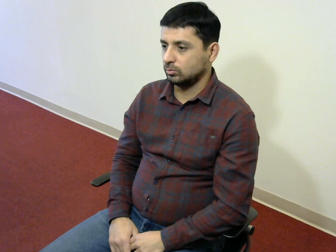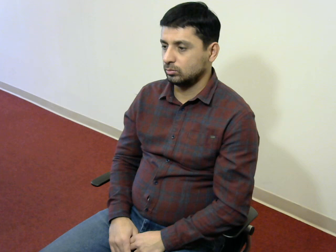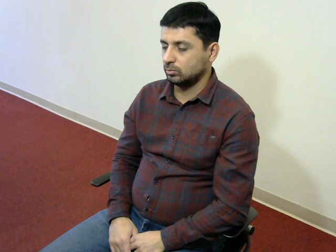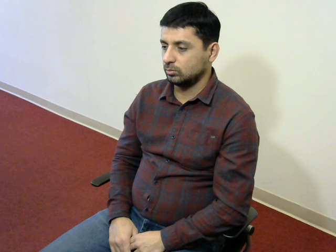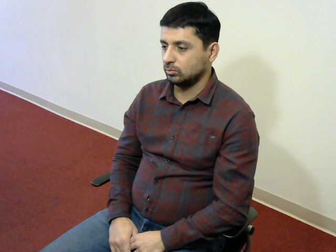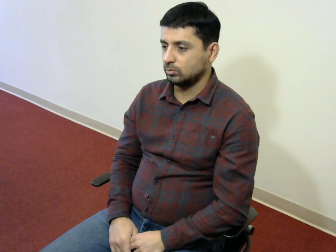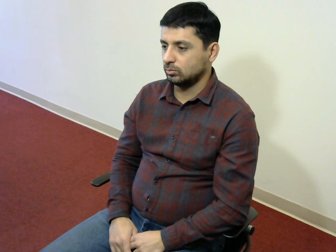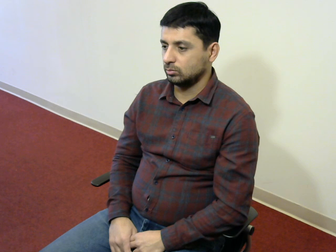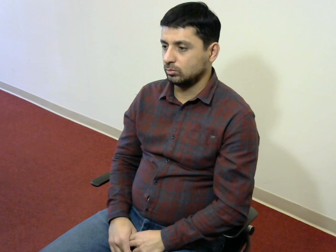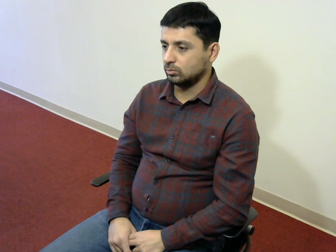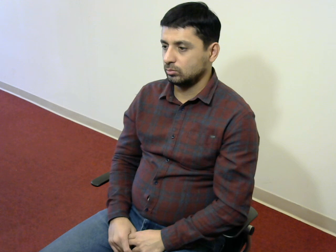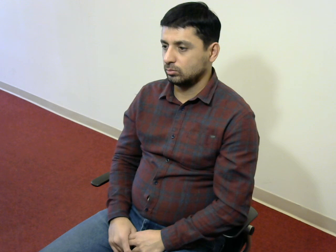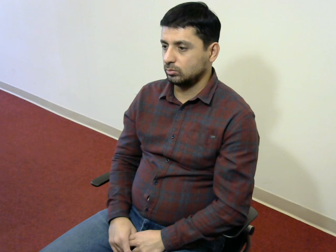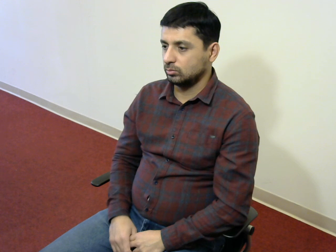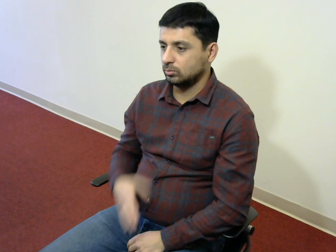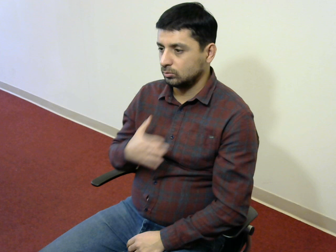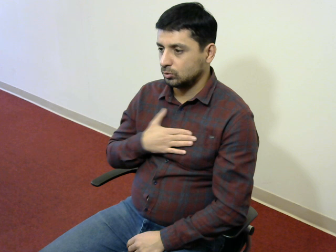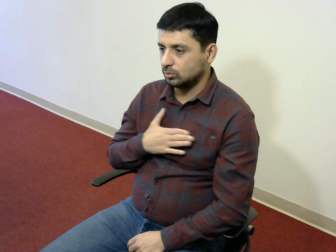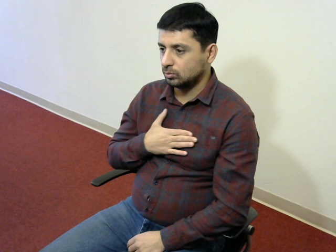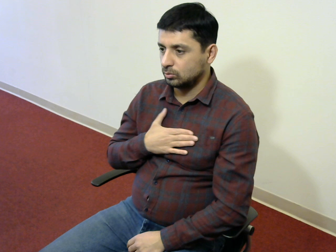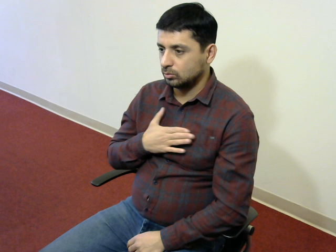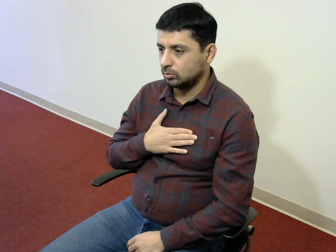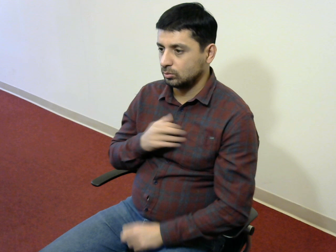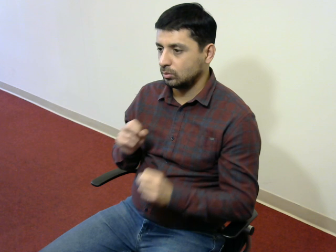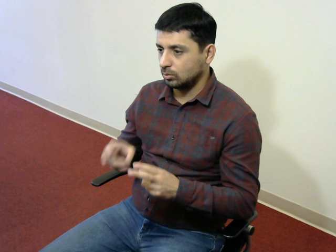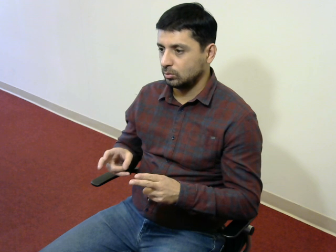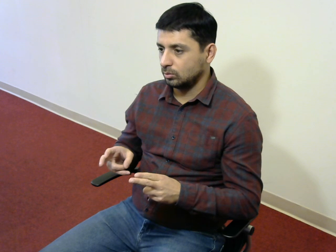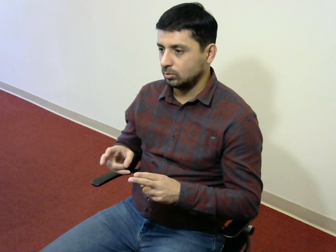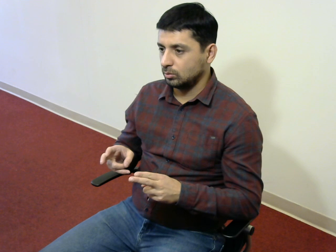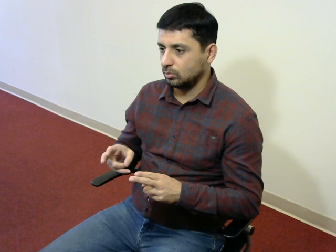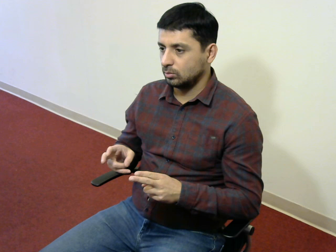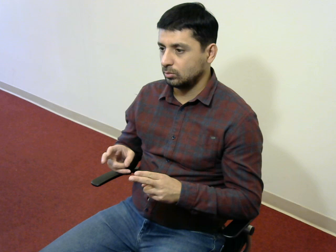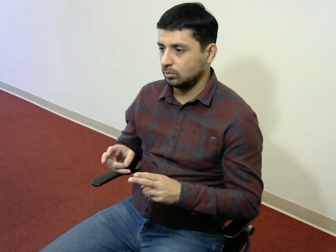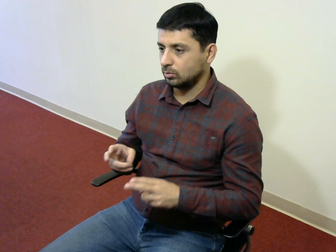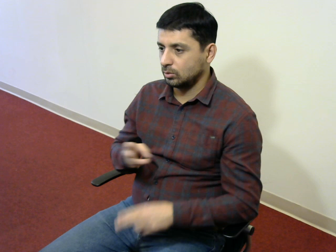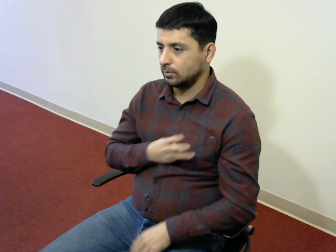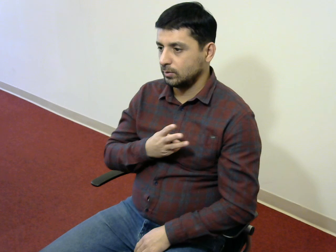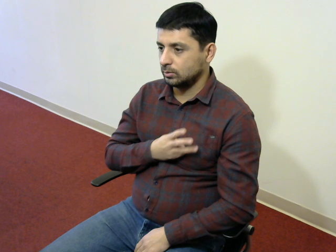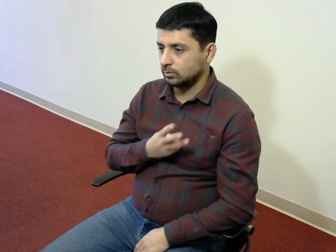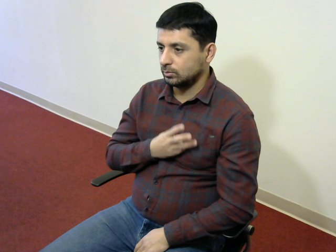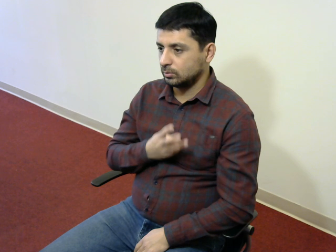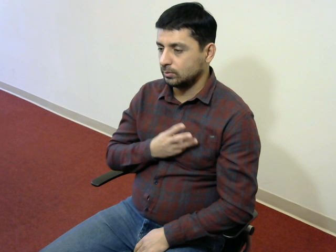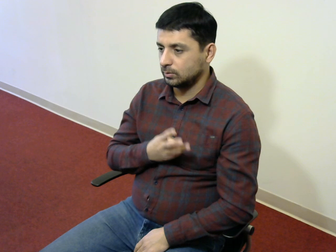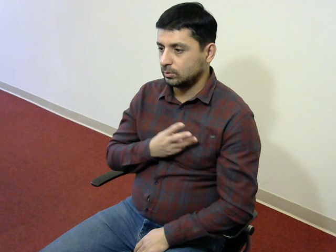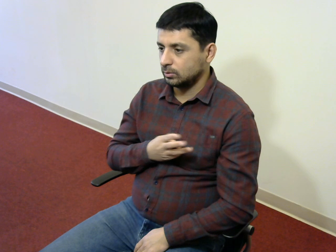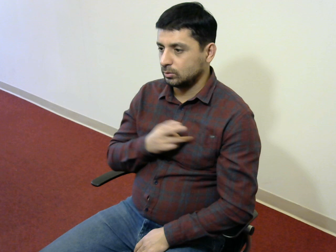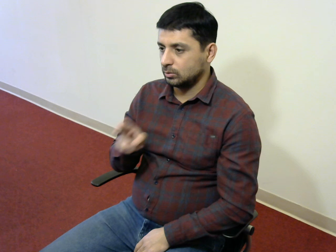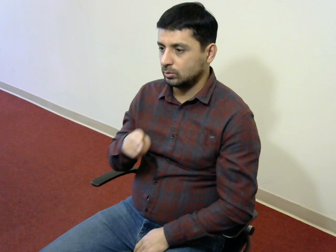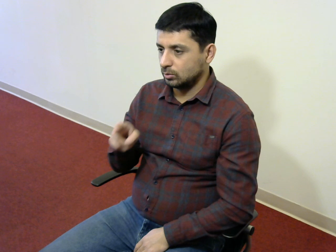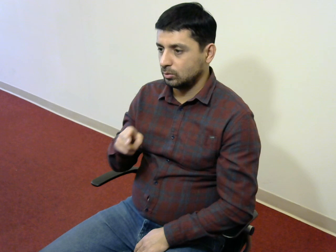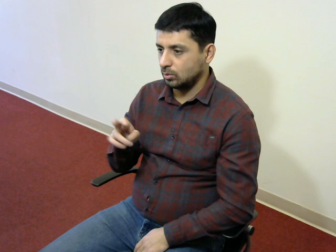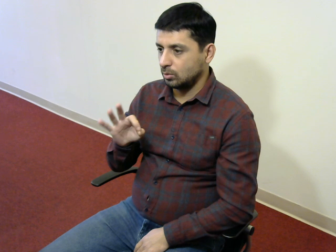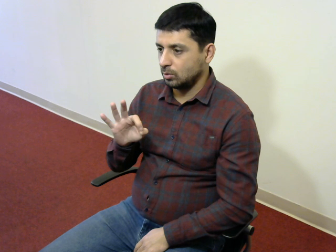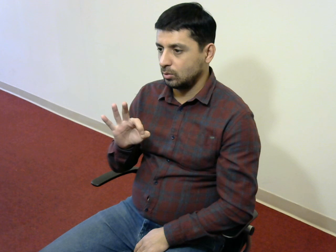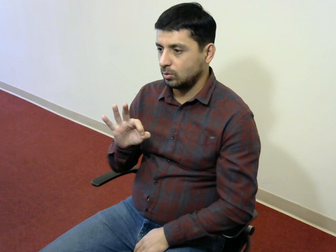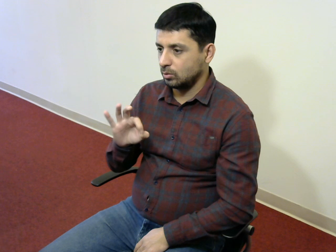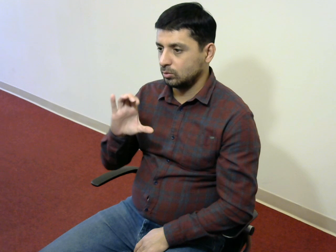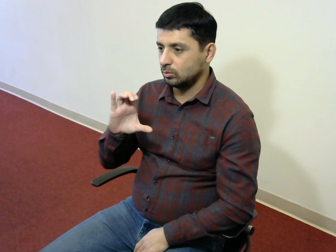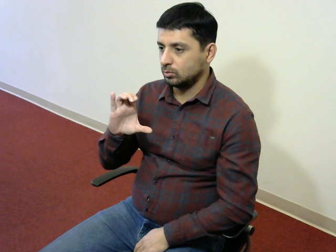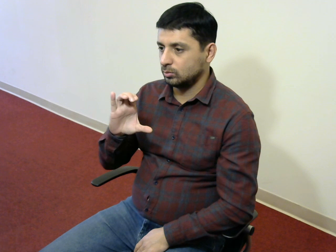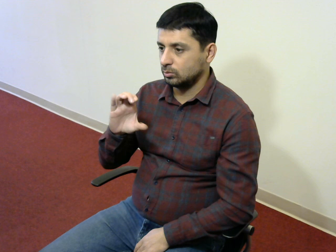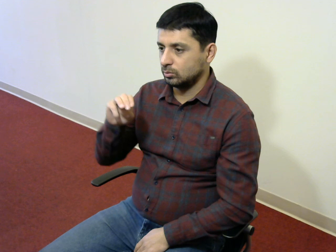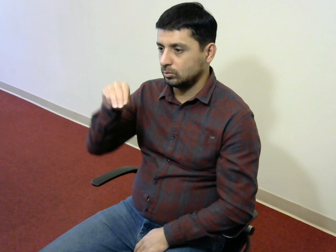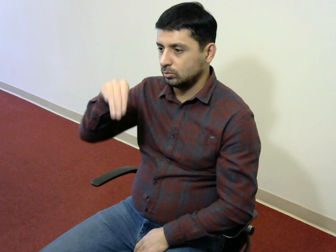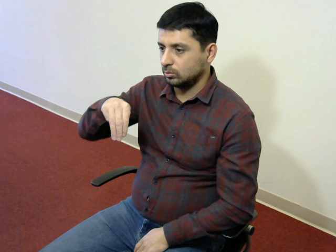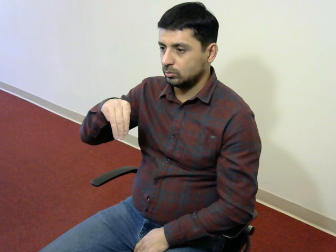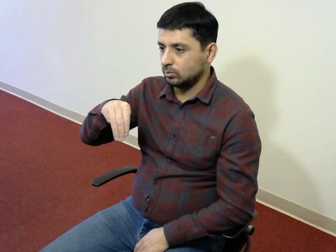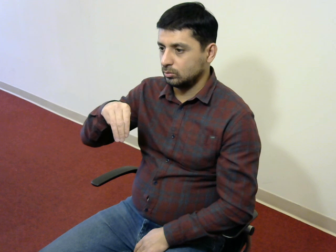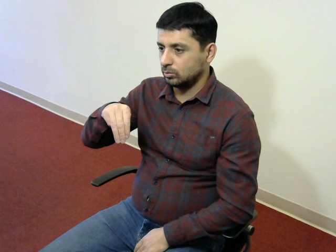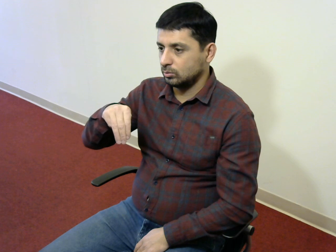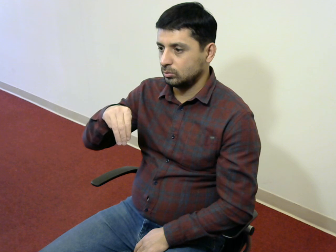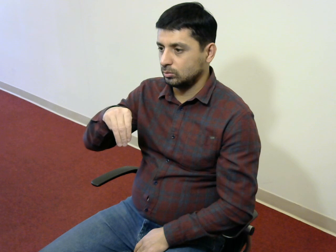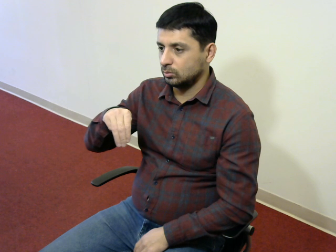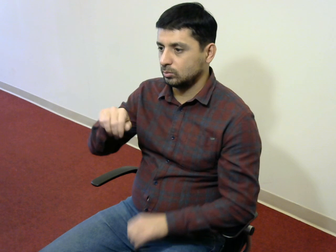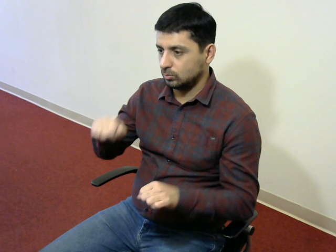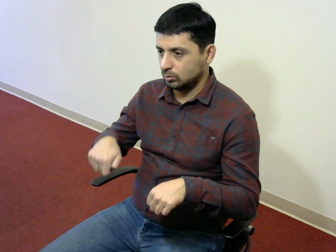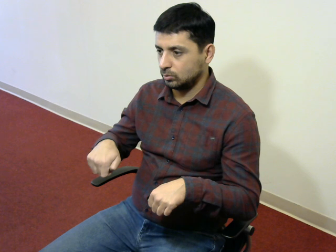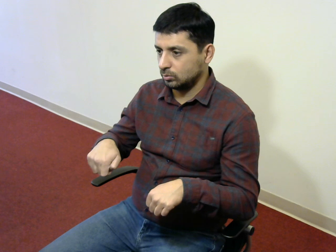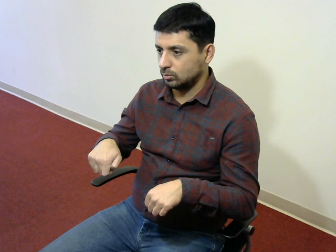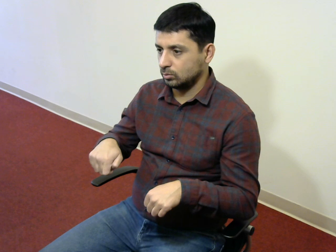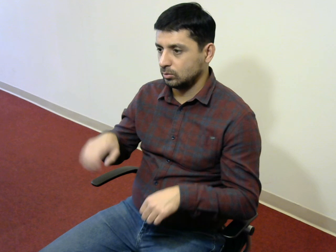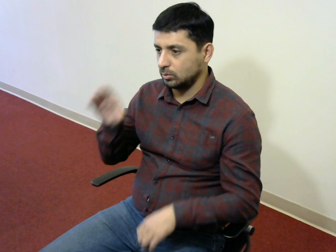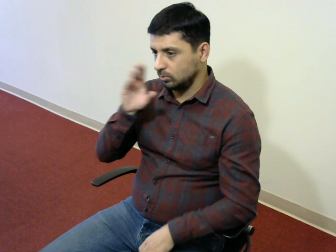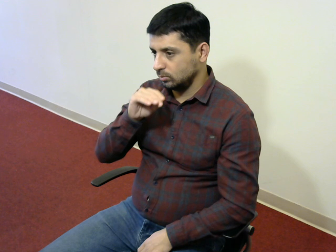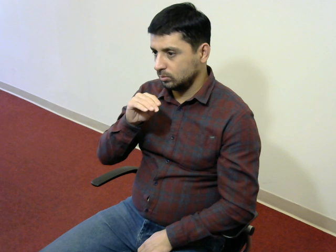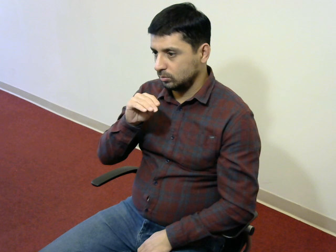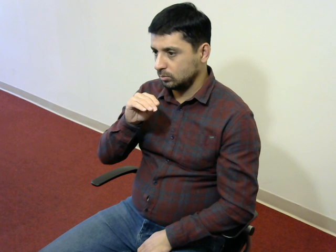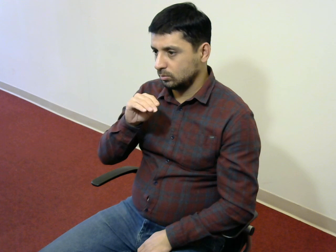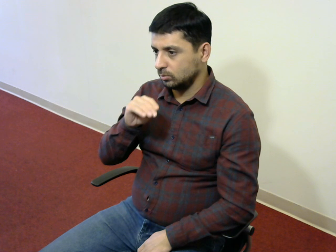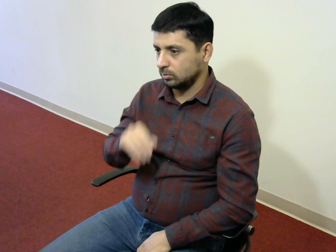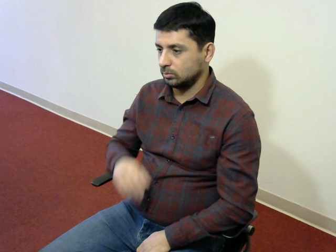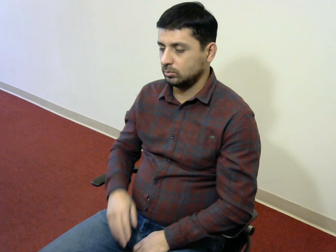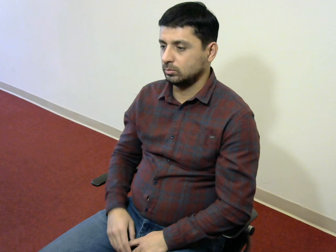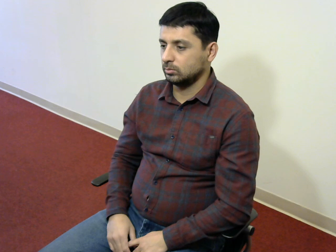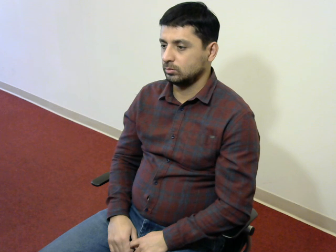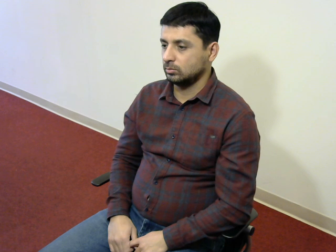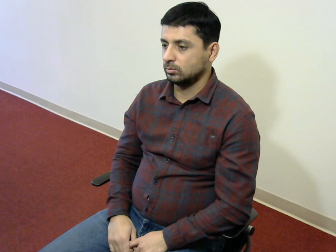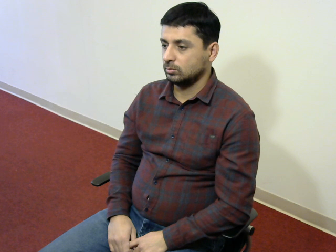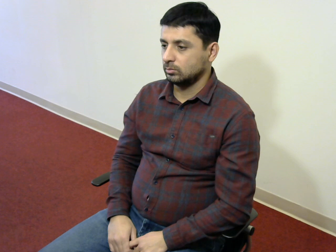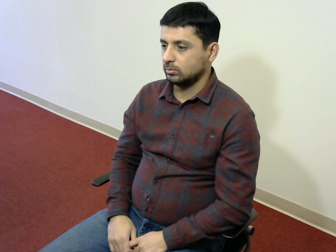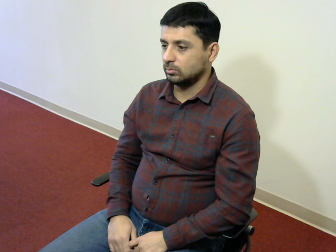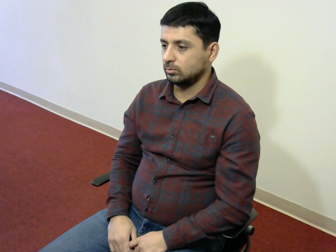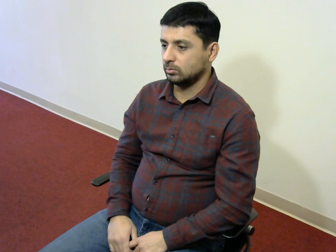Mən necə könüllü DOST ola bilərəm?